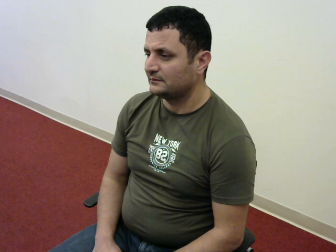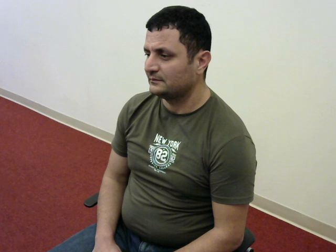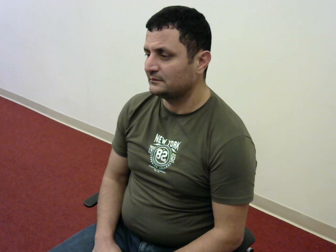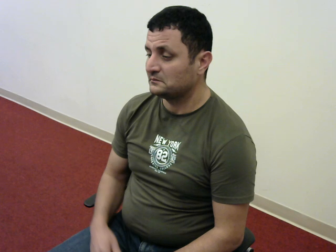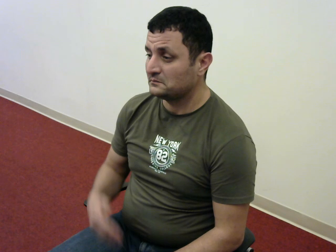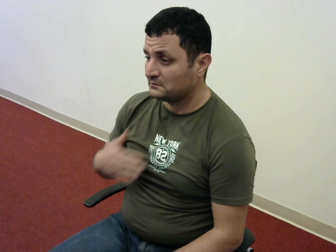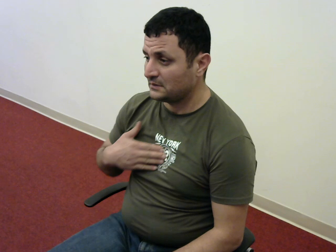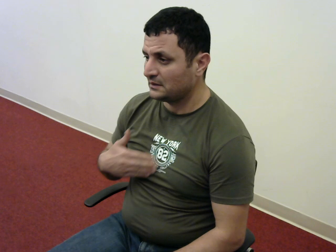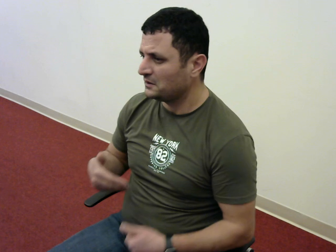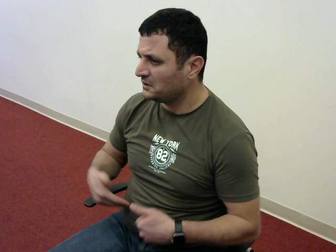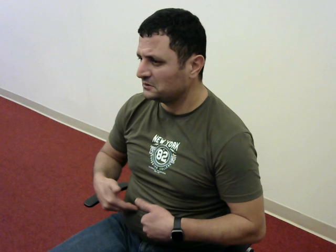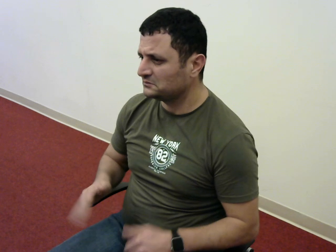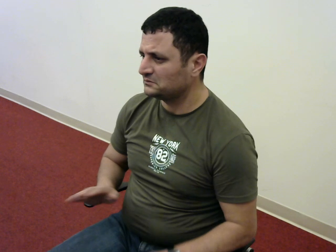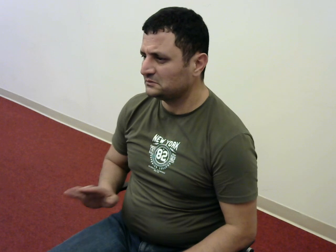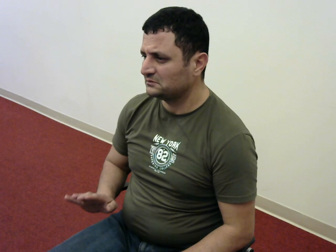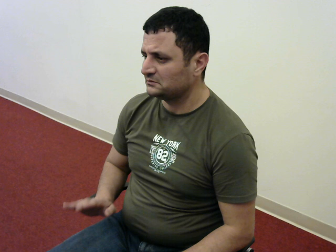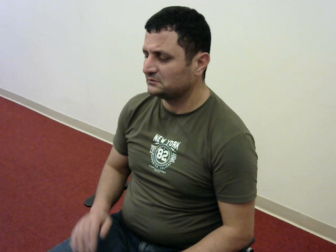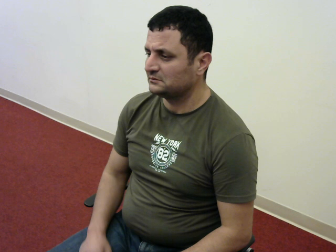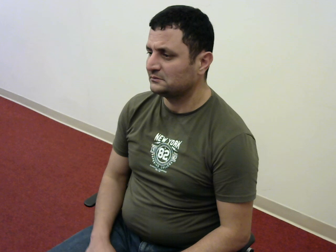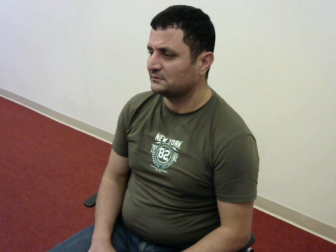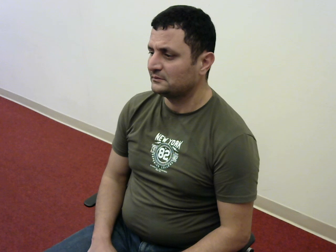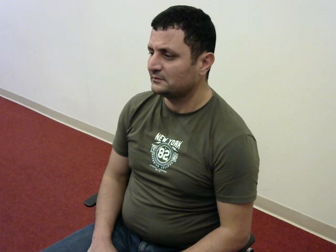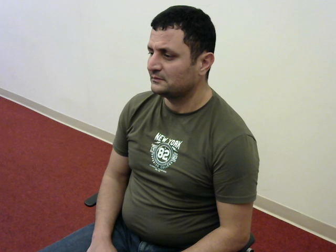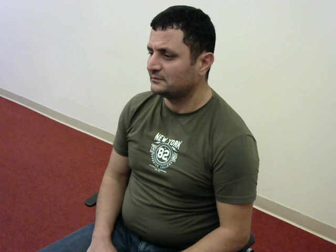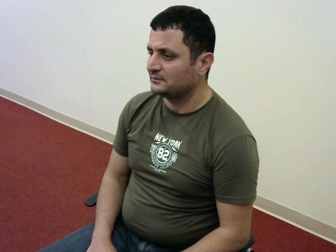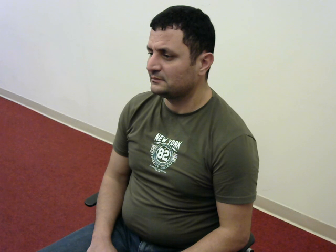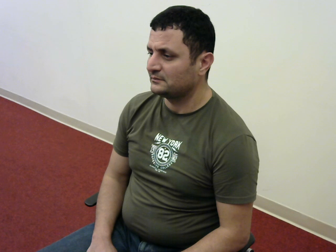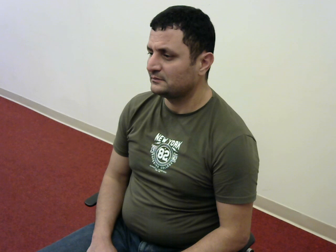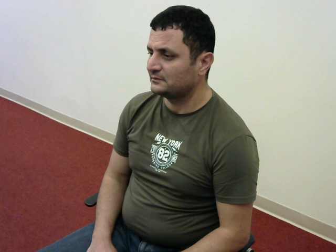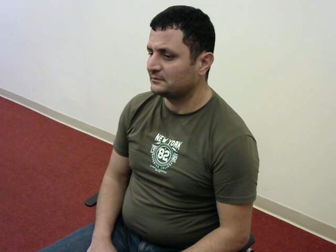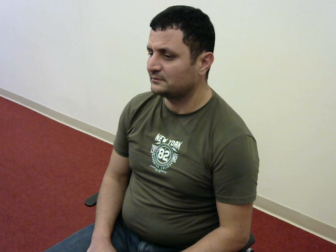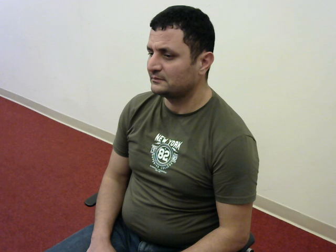Mən ac deyiləm